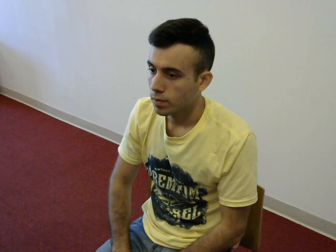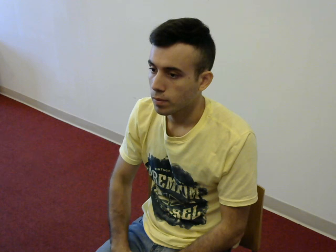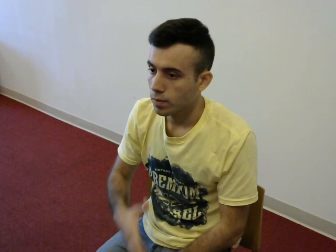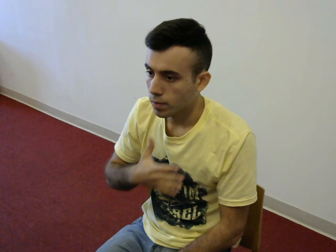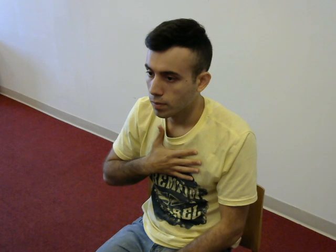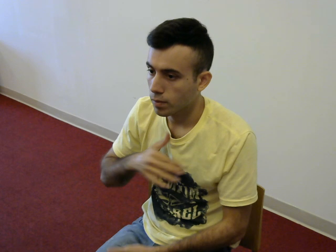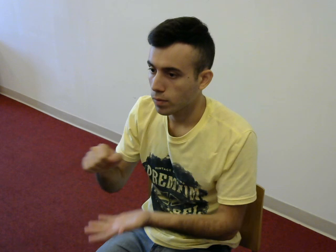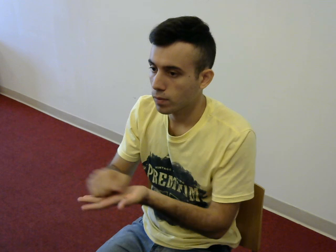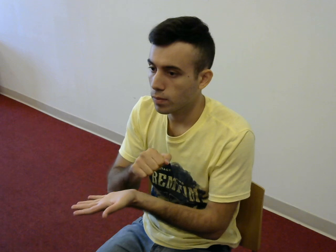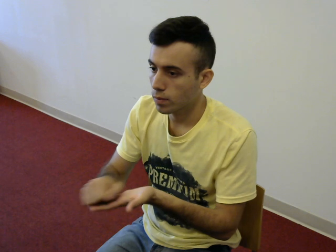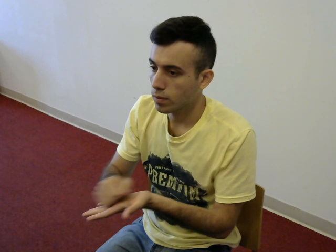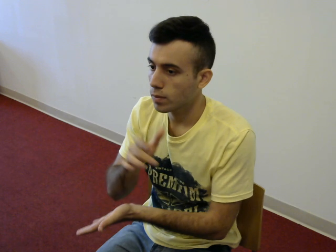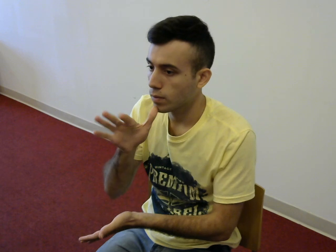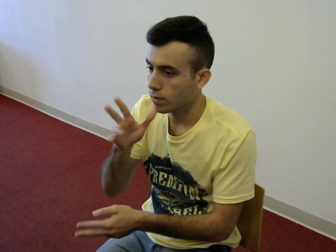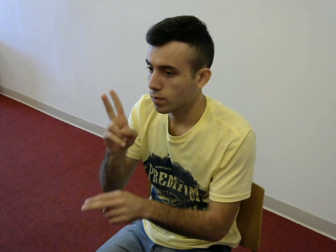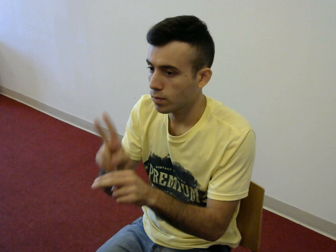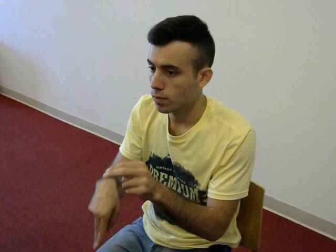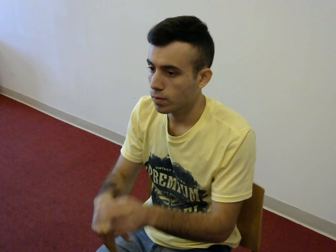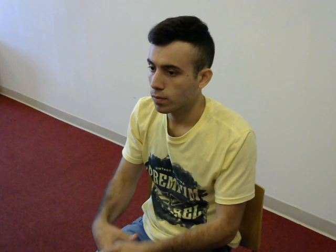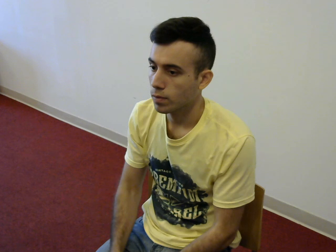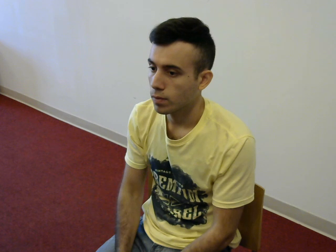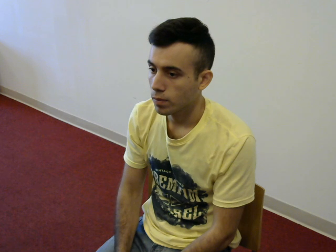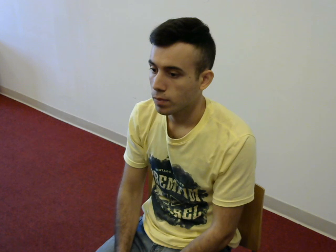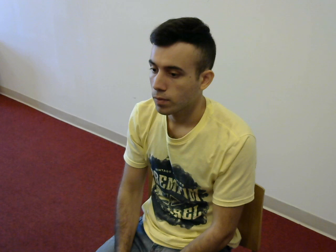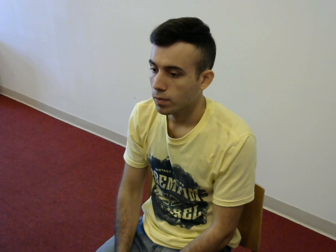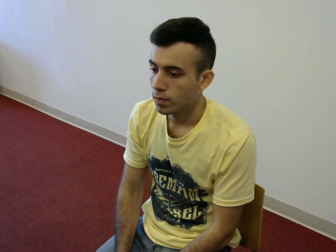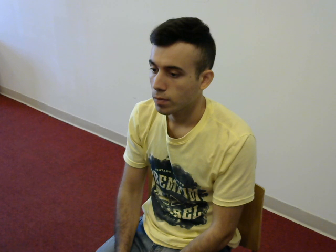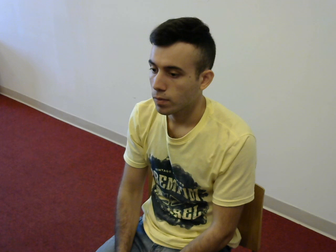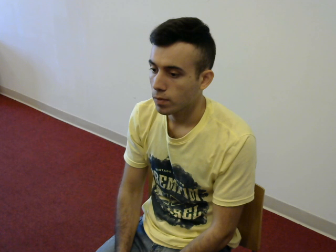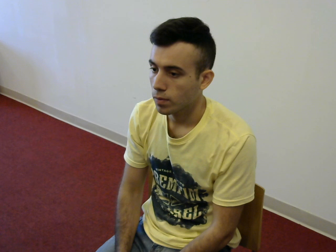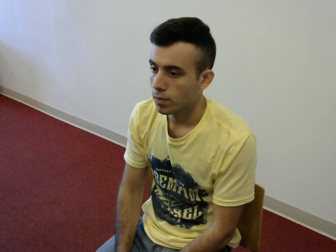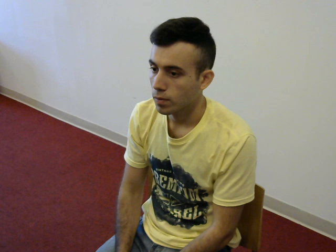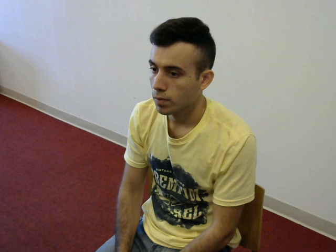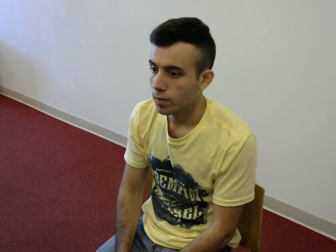Mənim sənədimin vaxtı bitib